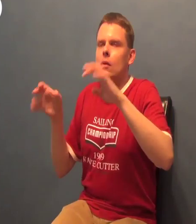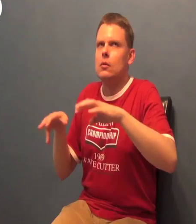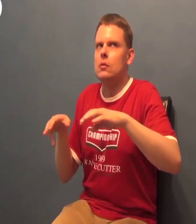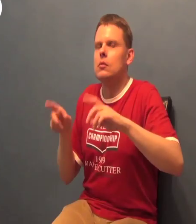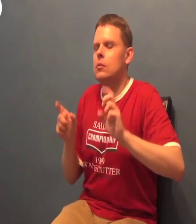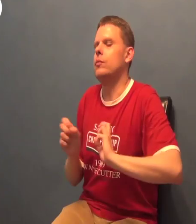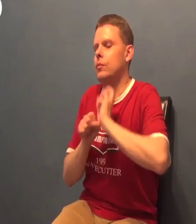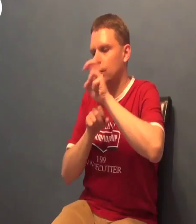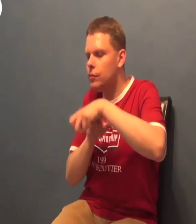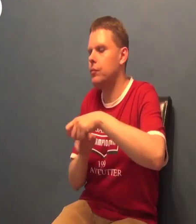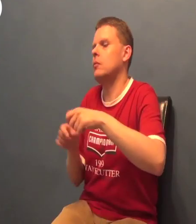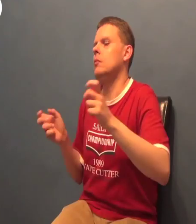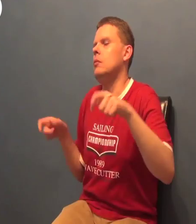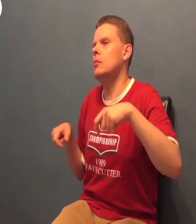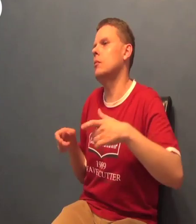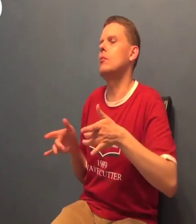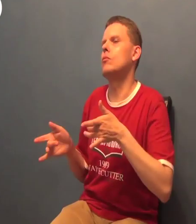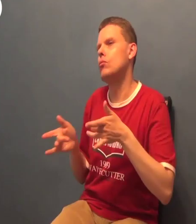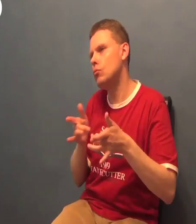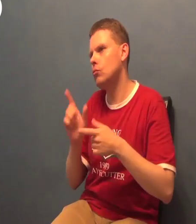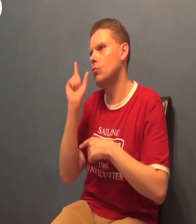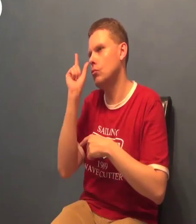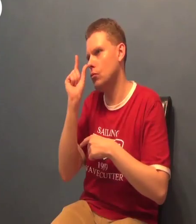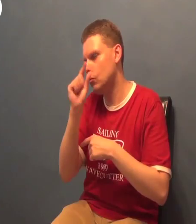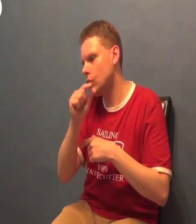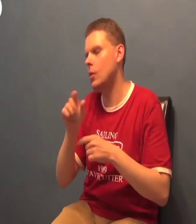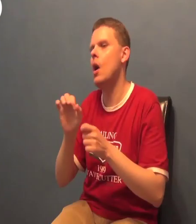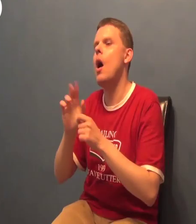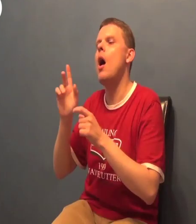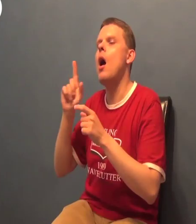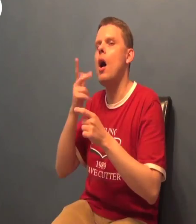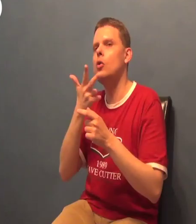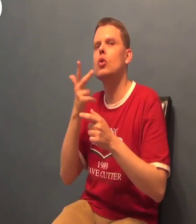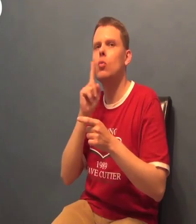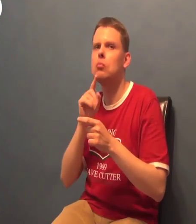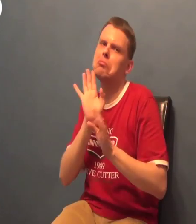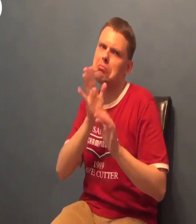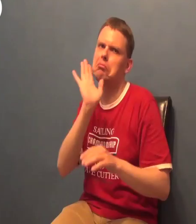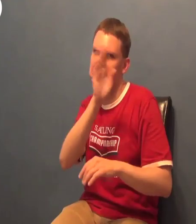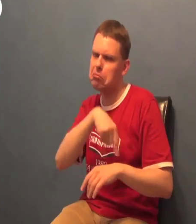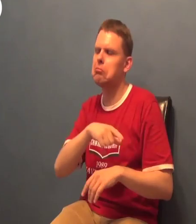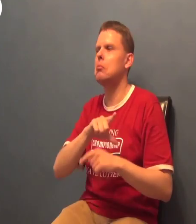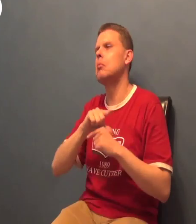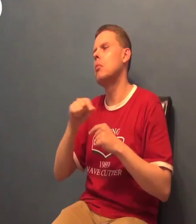Chłopiec wsiada na rower i odjeżdża. Trzech chłopców idzie w swoją stronę.